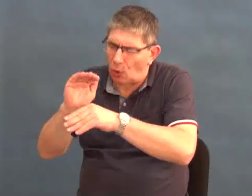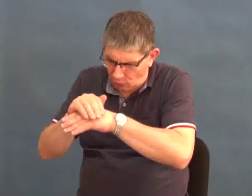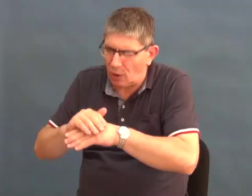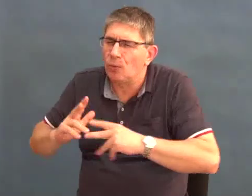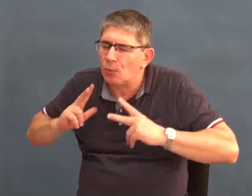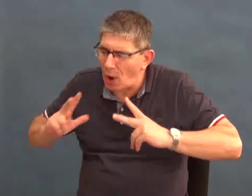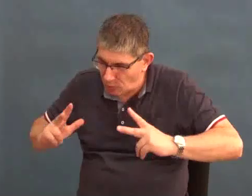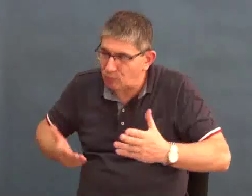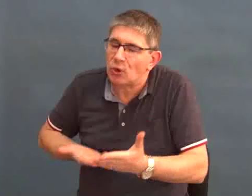Zgoda na urlop.